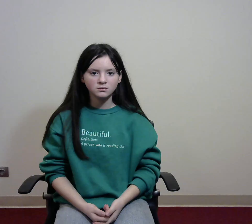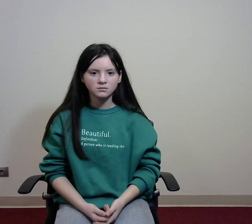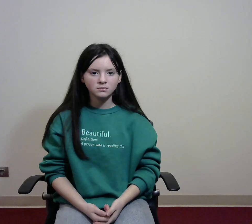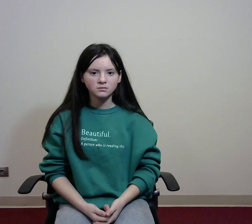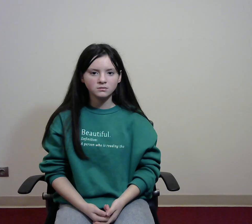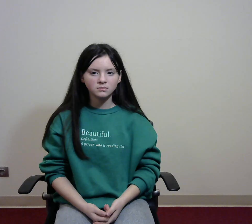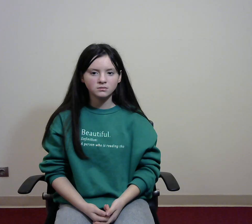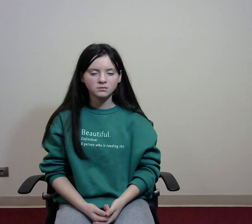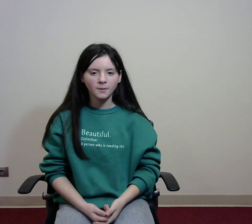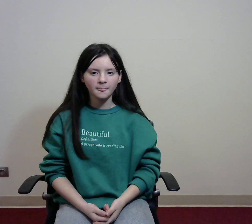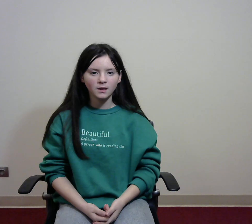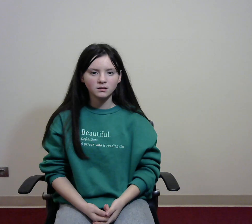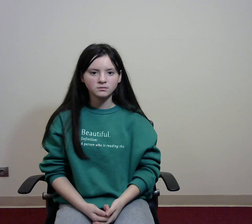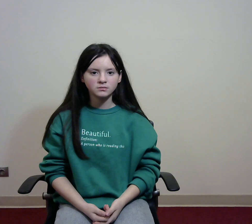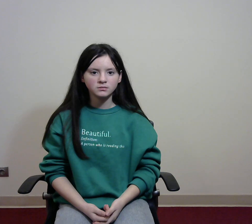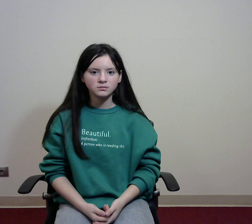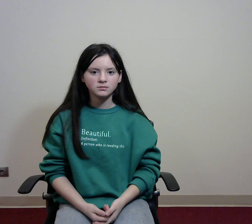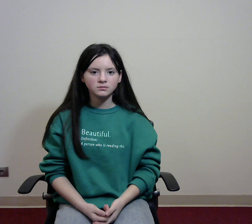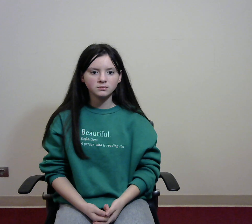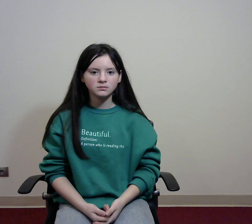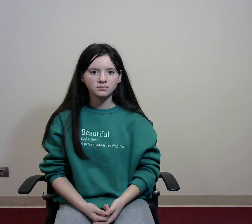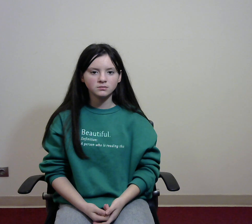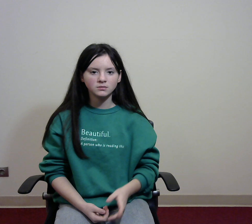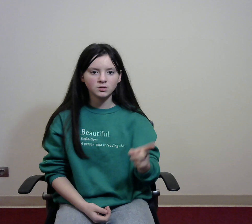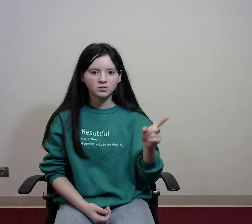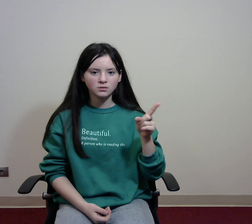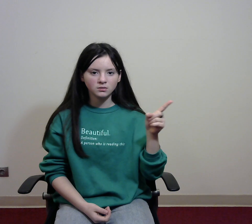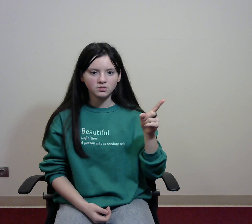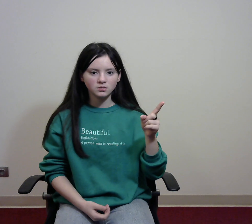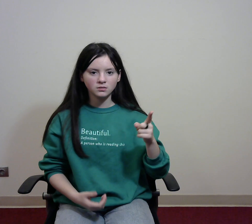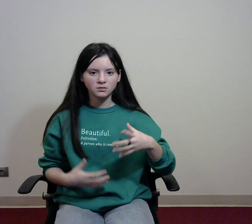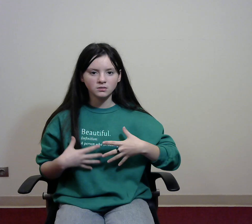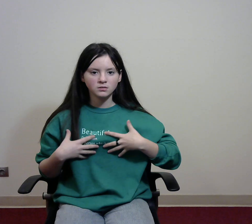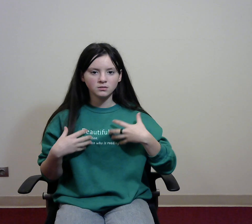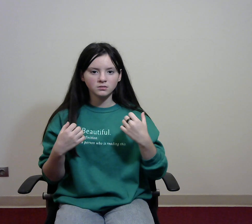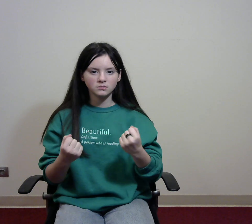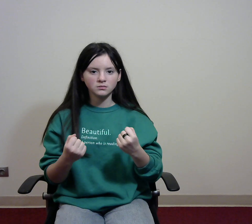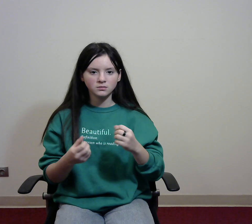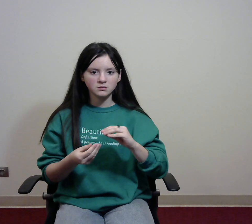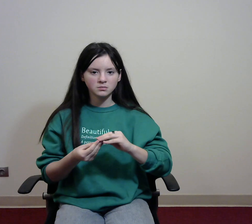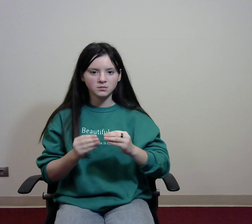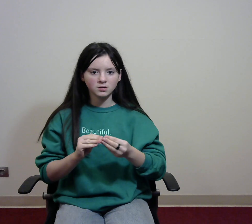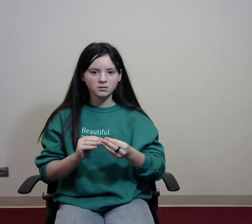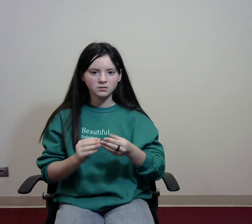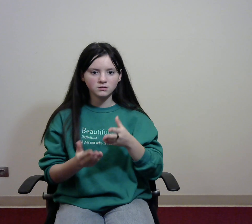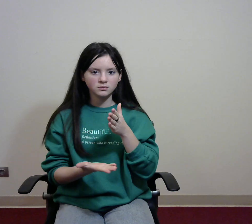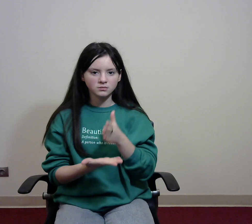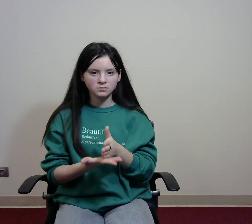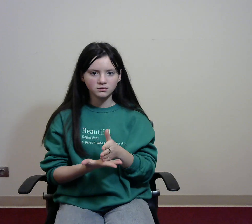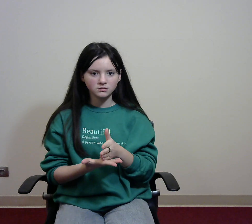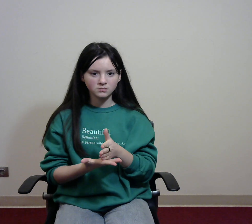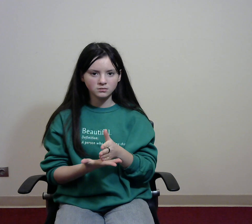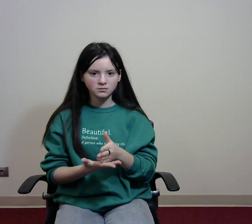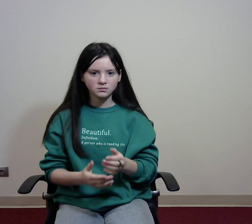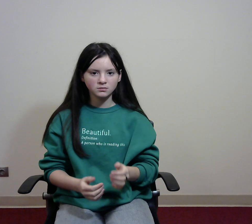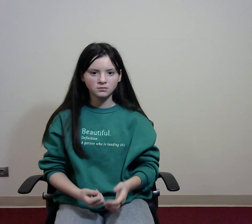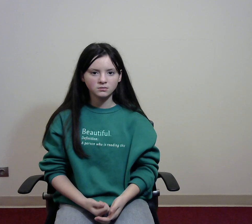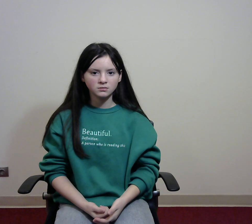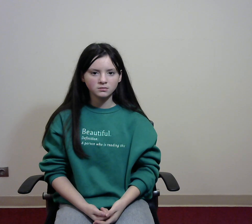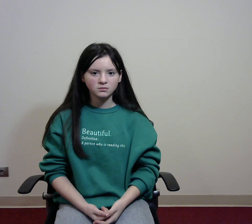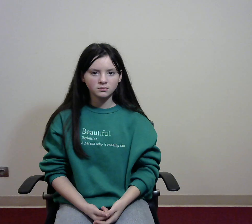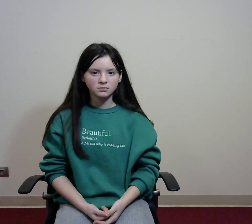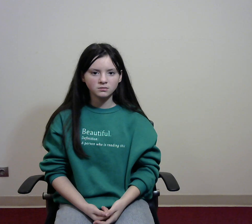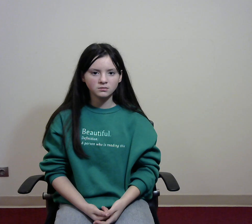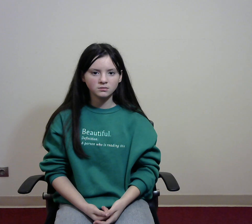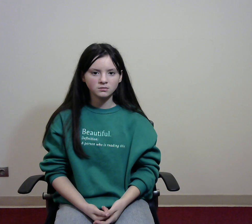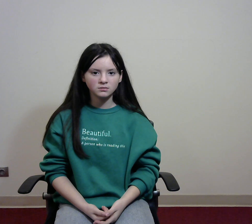Onun sağlamlıq problemi var